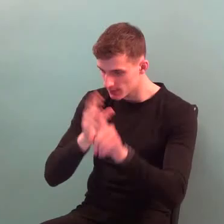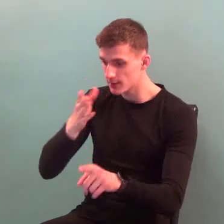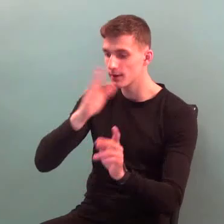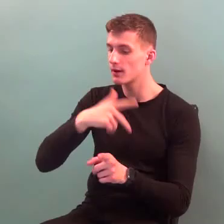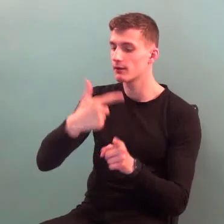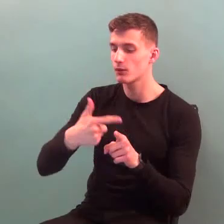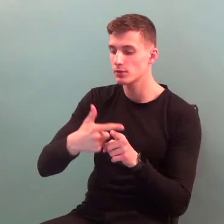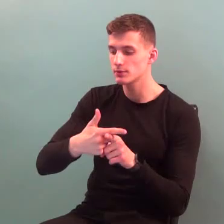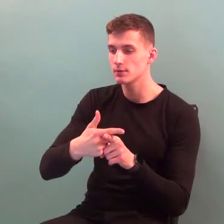Następnie dwudziestego.